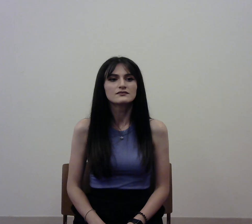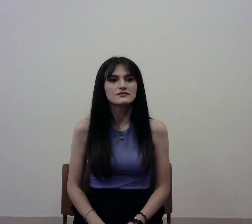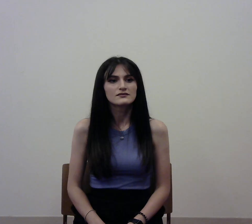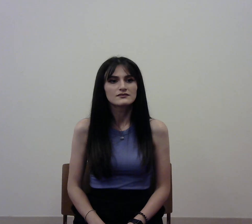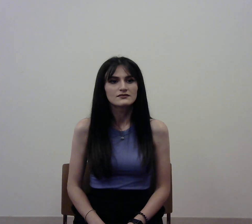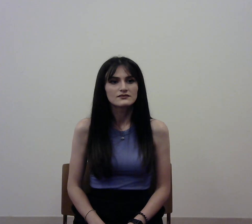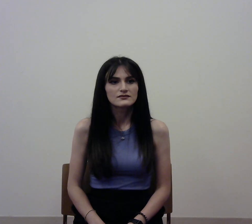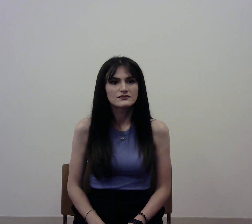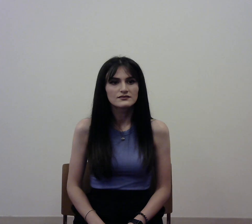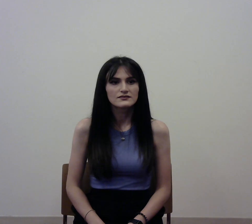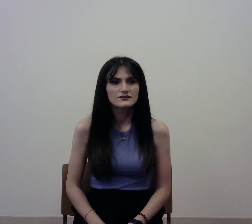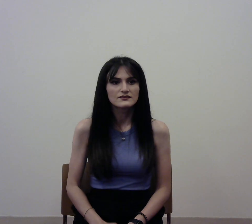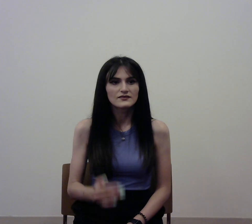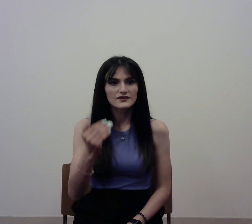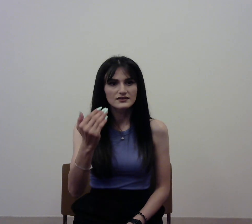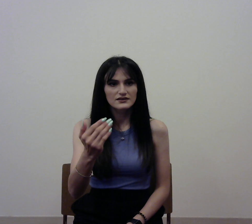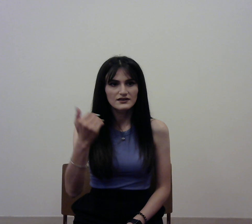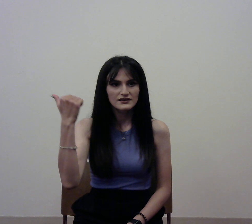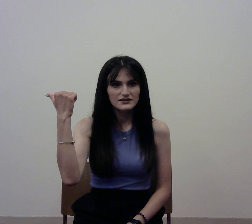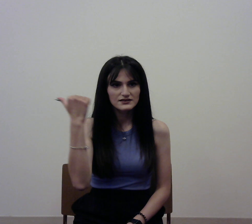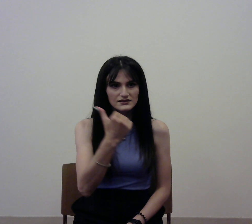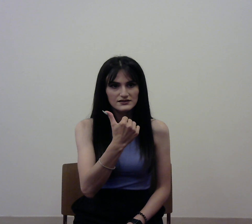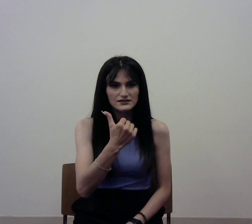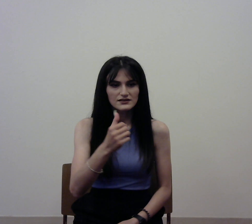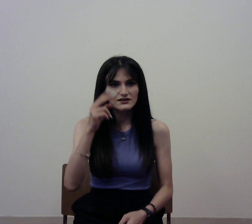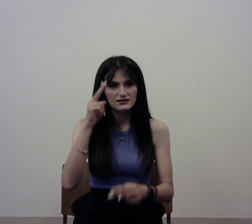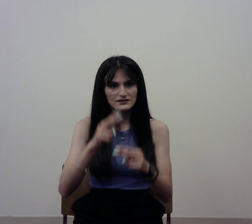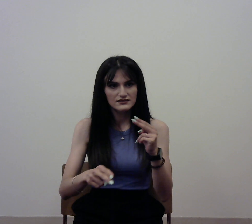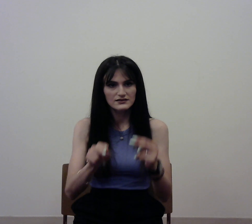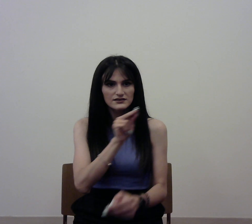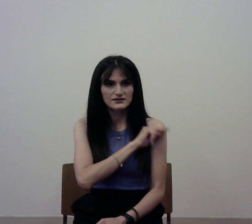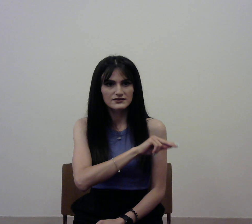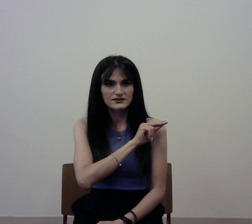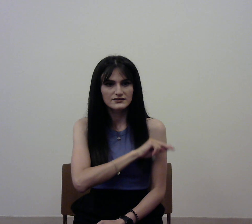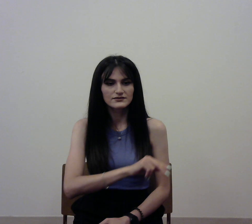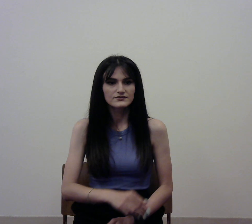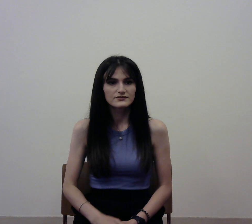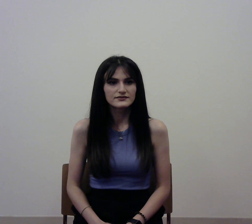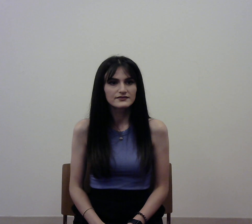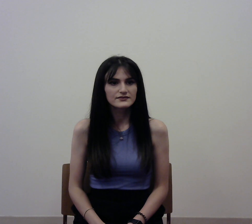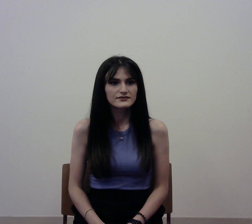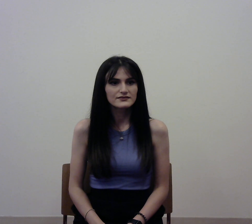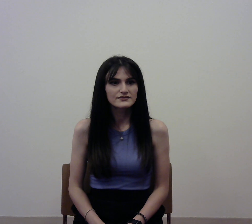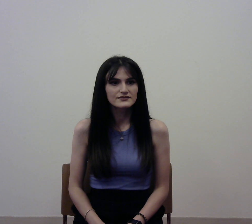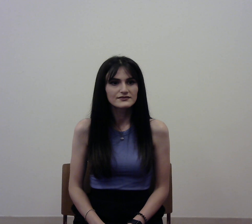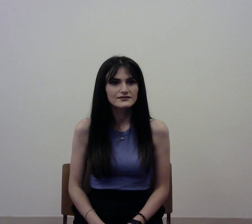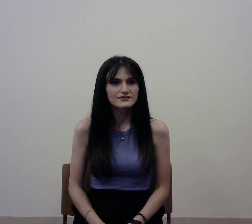Siz həftə sonu işləyirsiz?